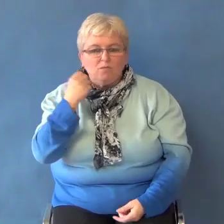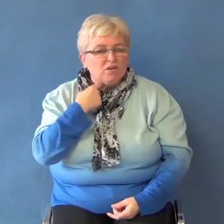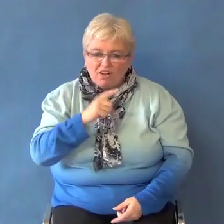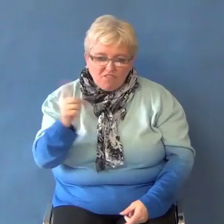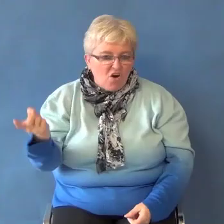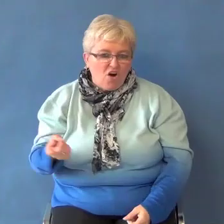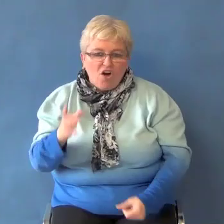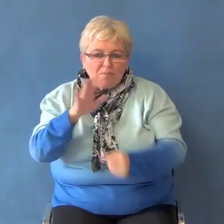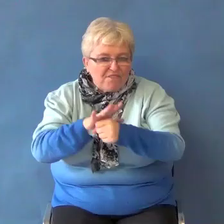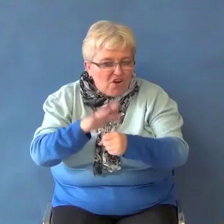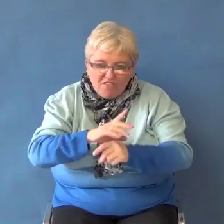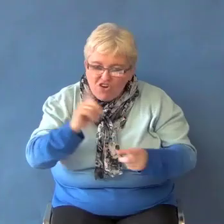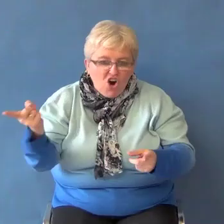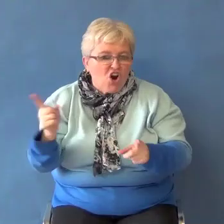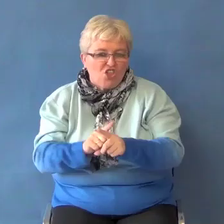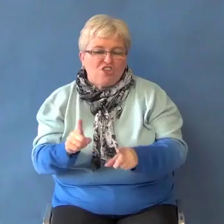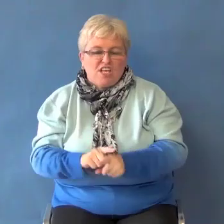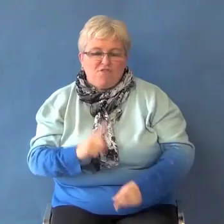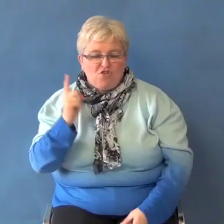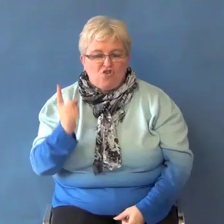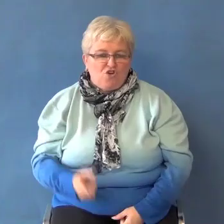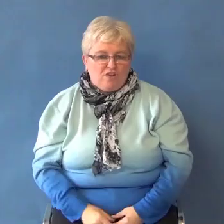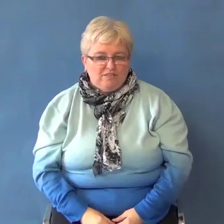Wódki nie wolno, tak samo piwa nie wolno.